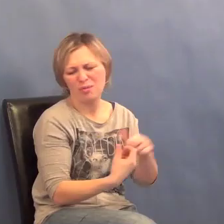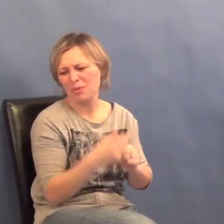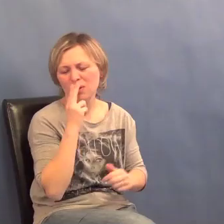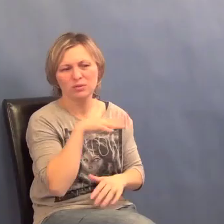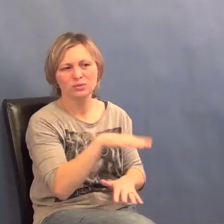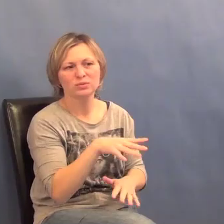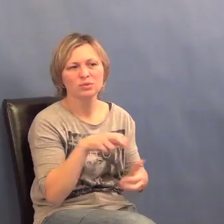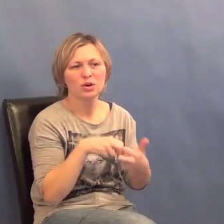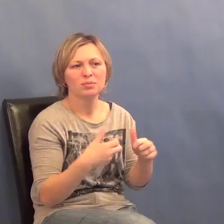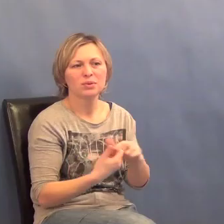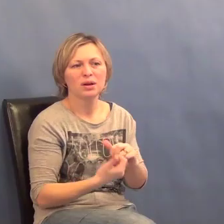Bardzo dużo głuchych mają problemy.